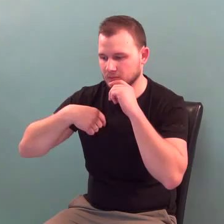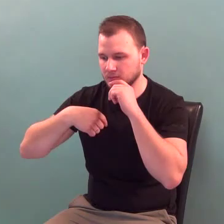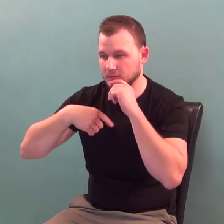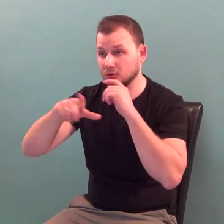Ja...